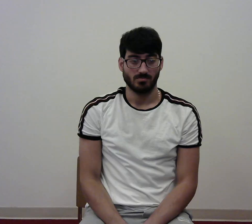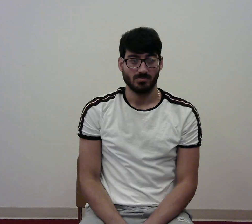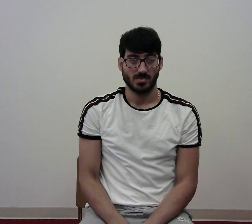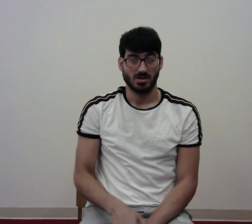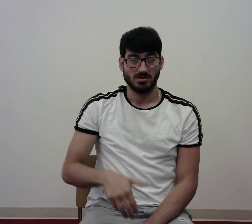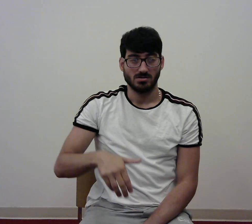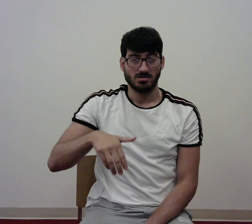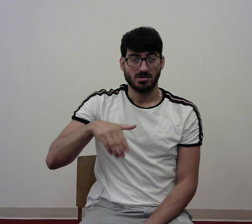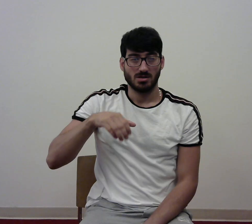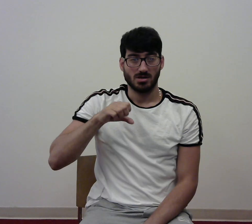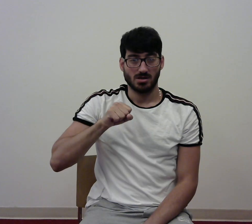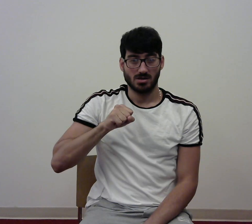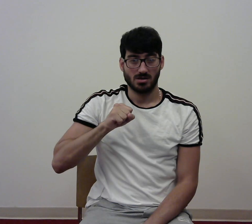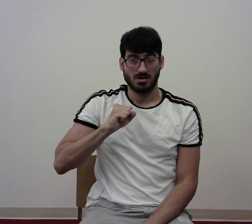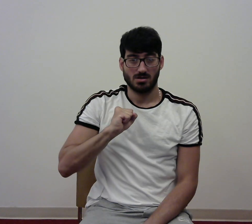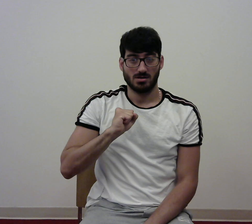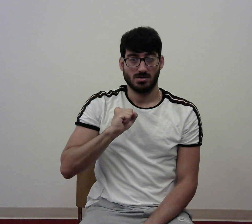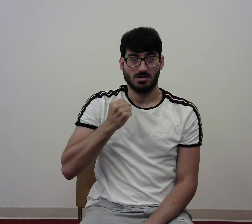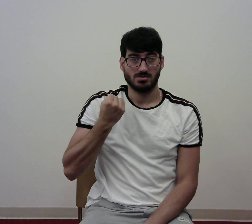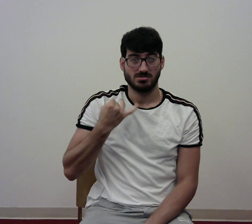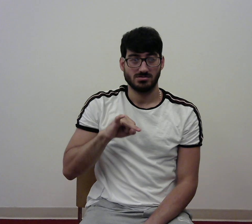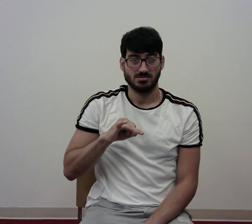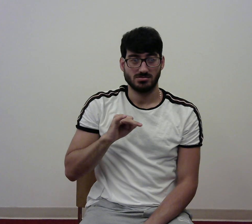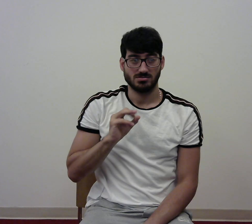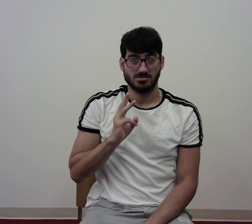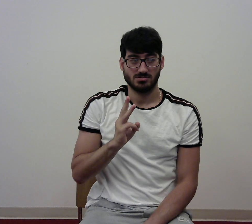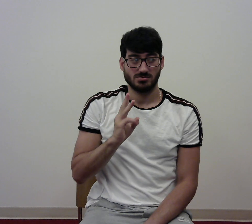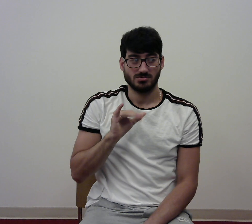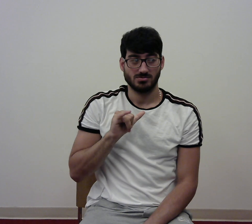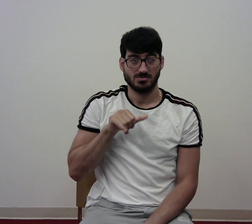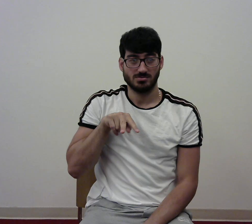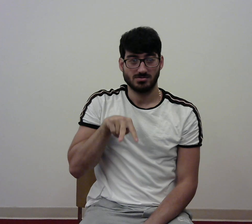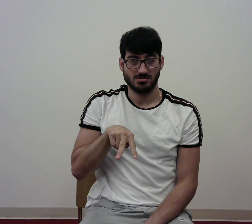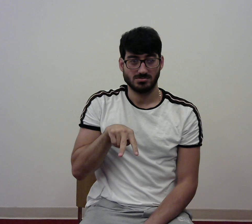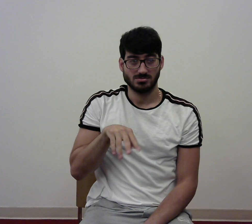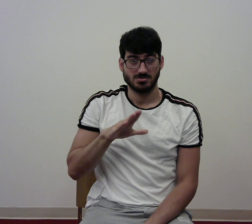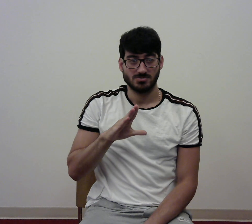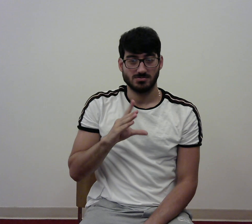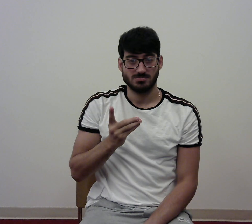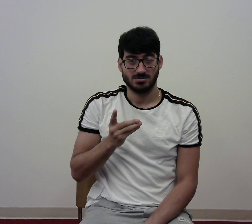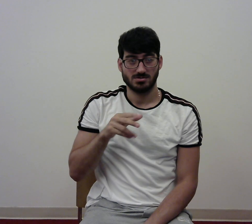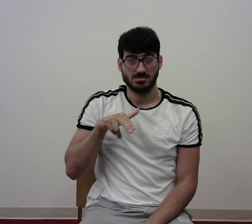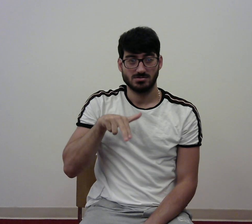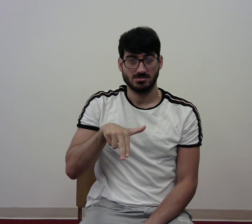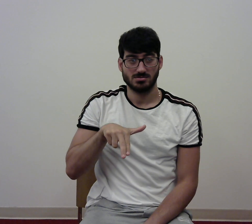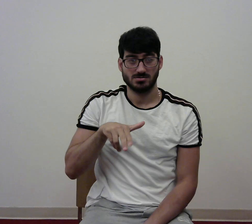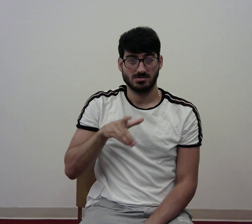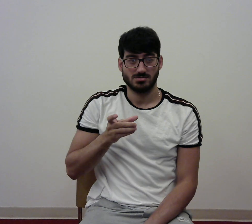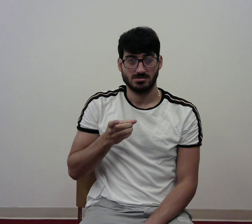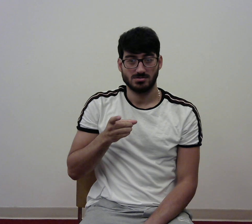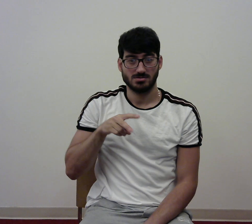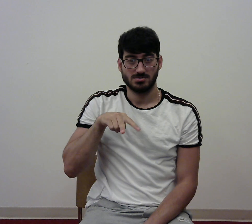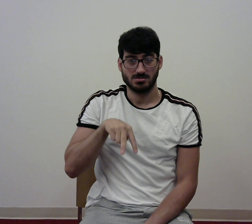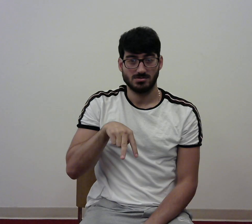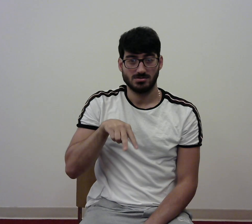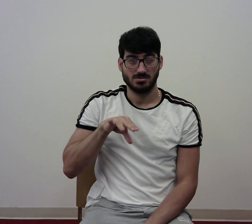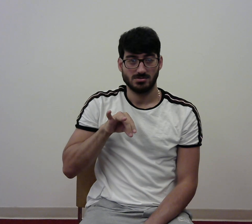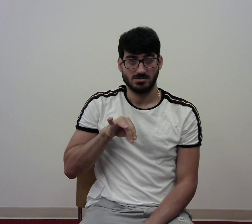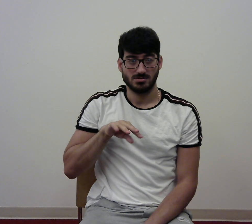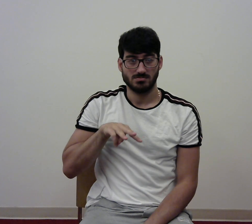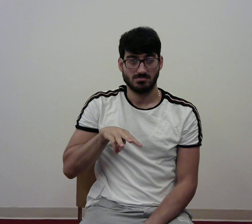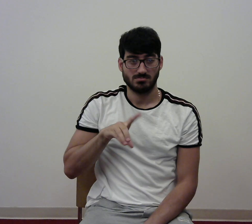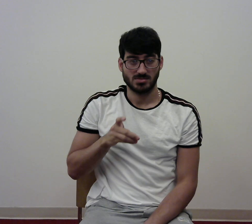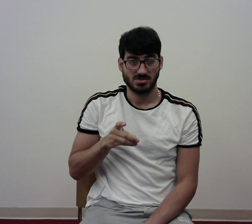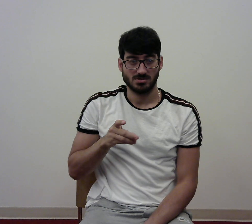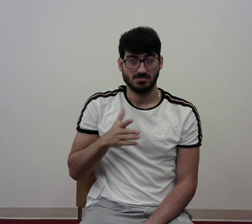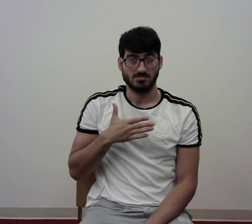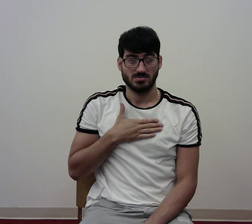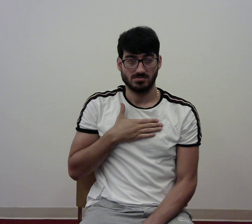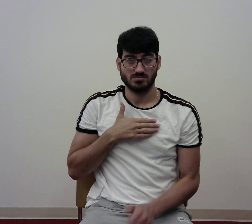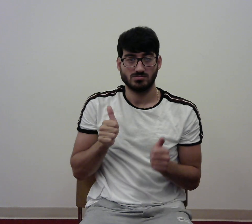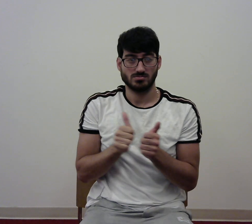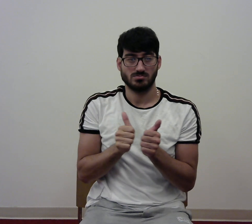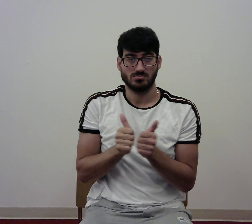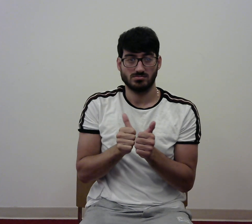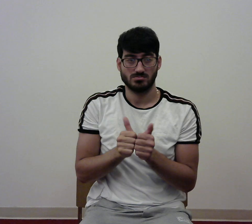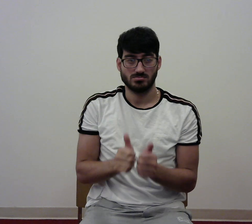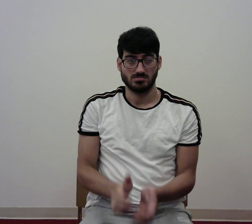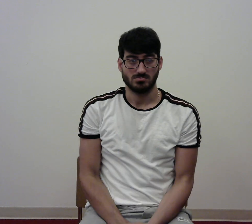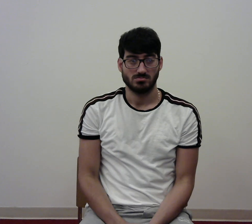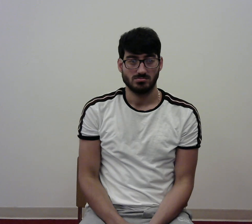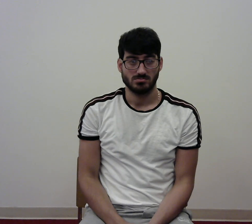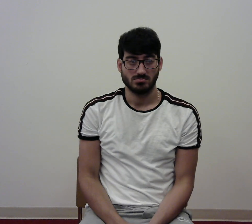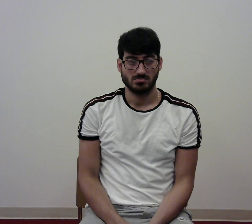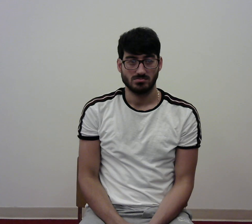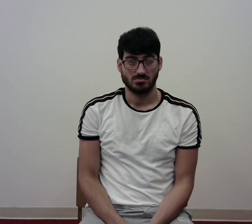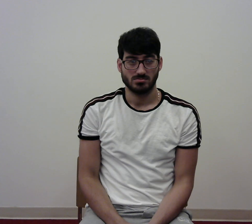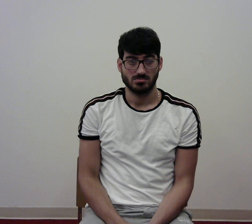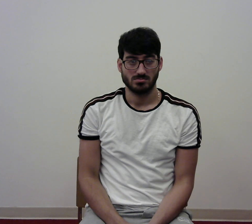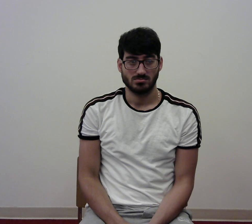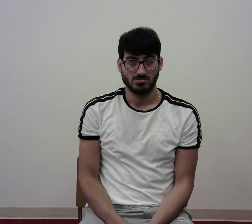Aygül və Həlimə mənim qonşularımdır